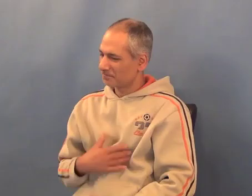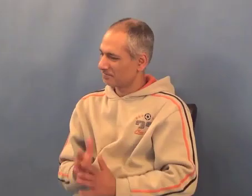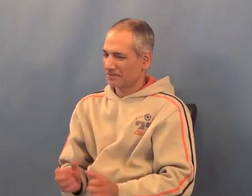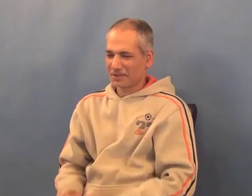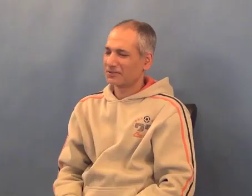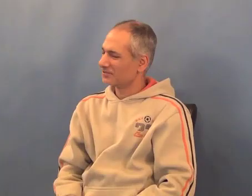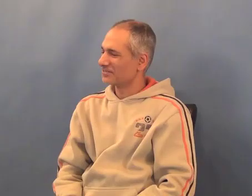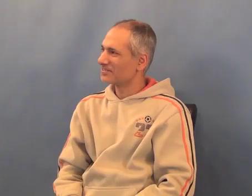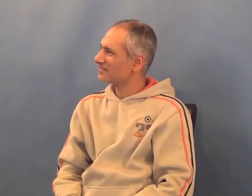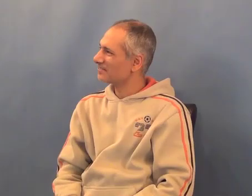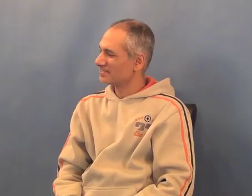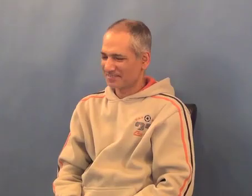Mnie jest ciężko to zamigać.